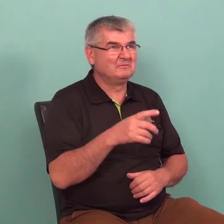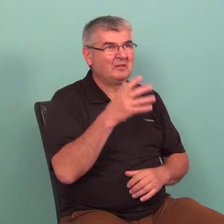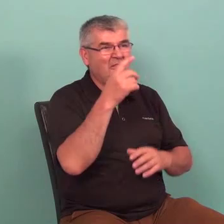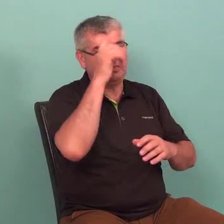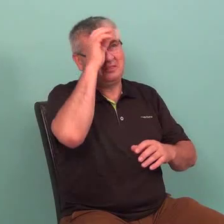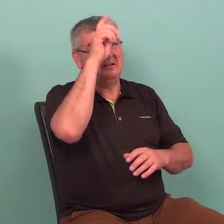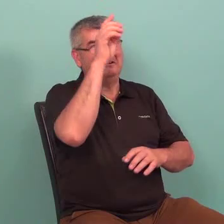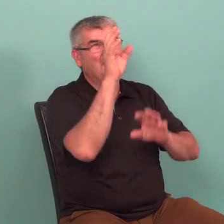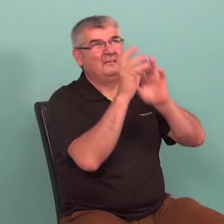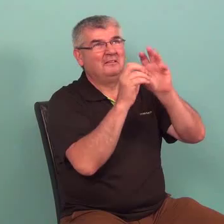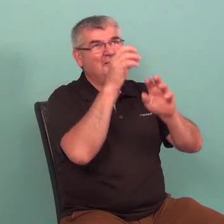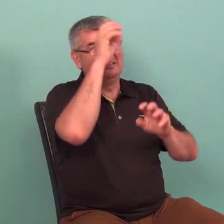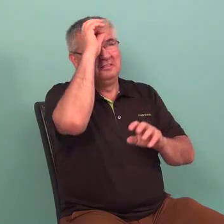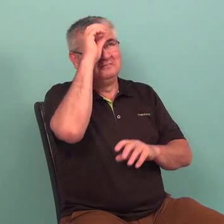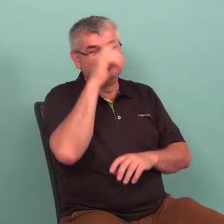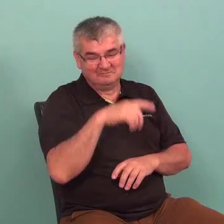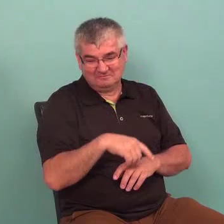A ten na górze, na drabinie niczego nieświadomy zrywa gruszki.